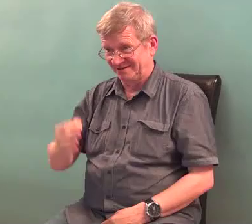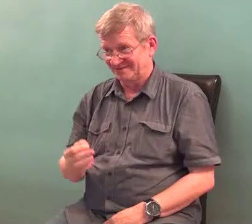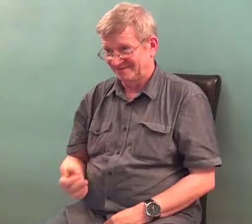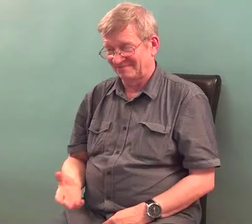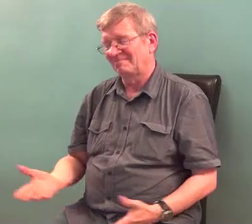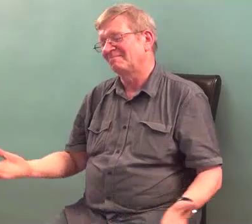Nie?